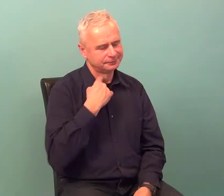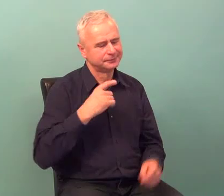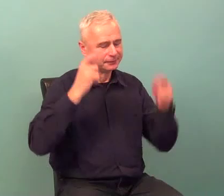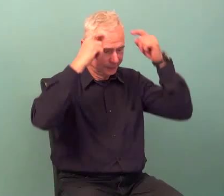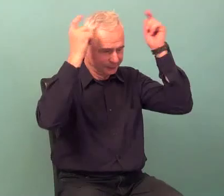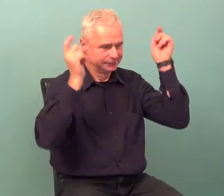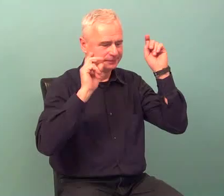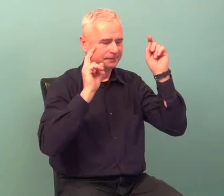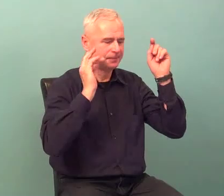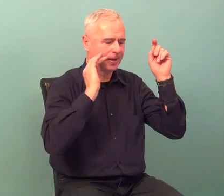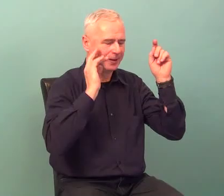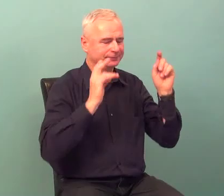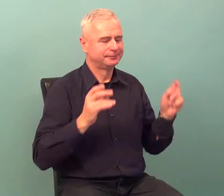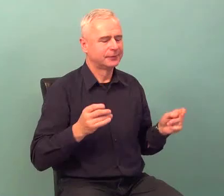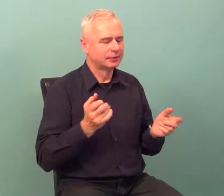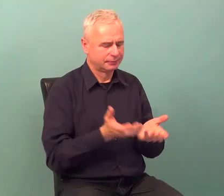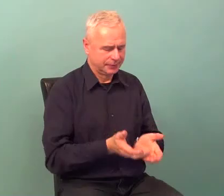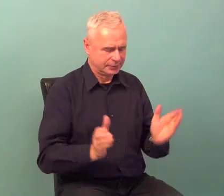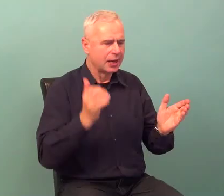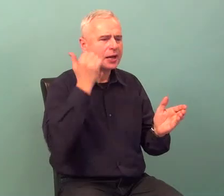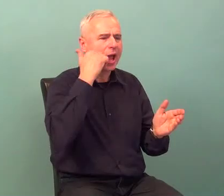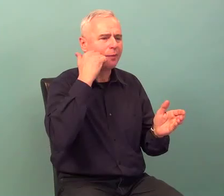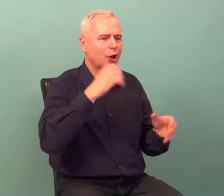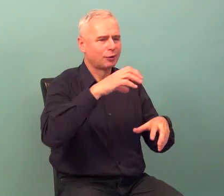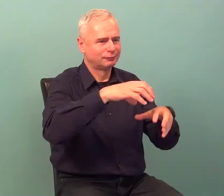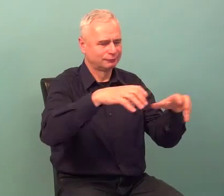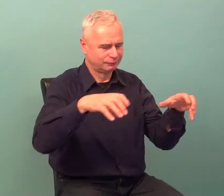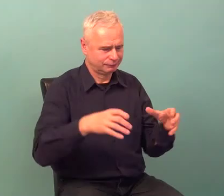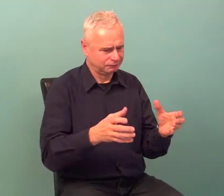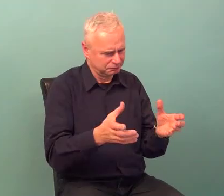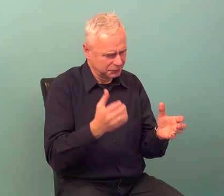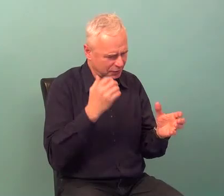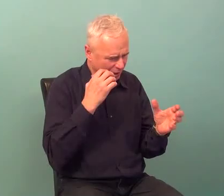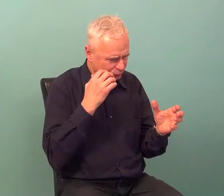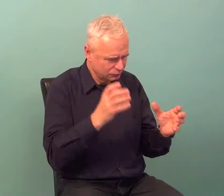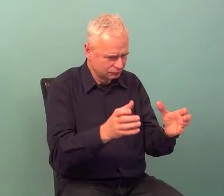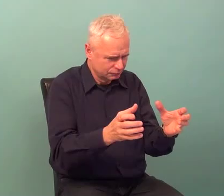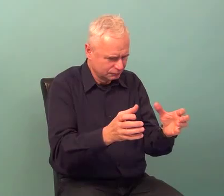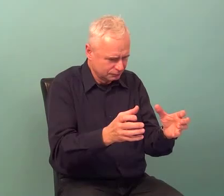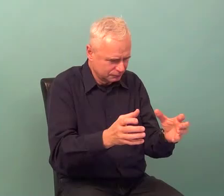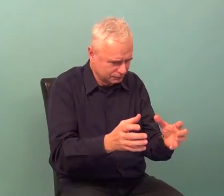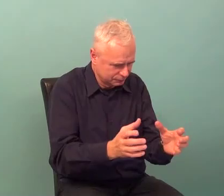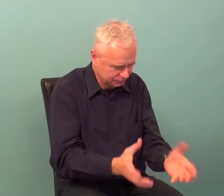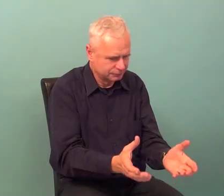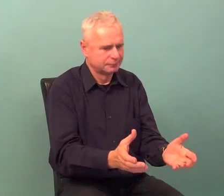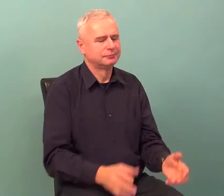Myszka Miki, Mama, postawiła na stole misę pełną jabłek.